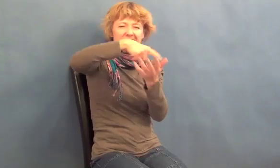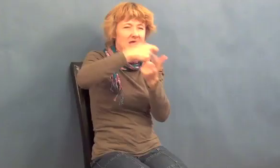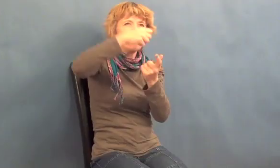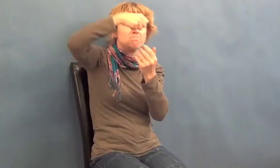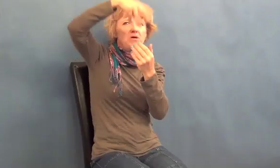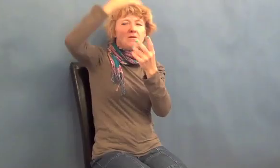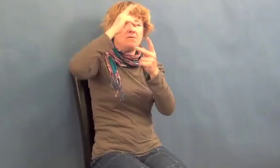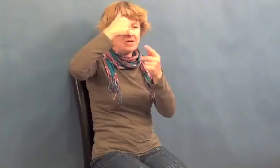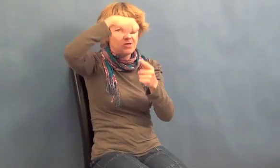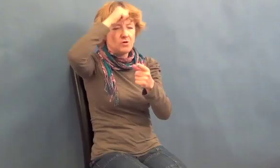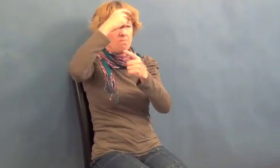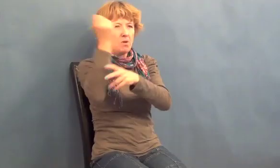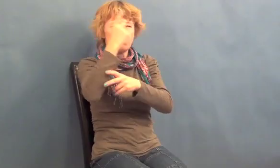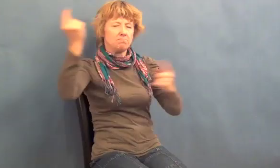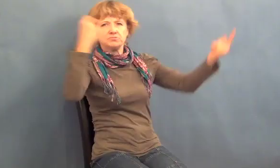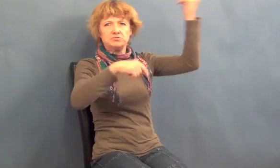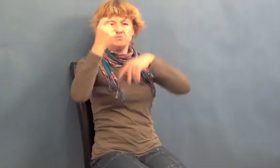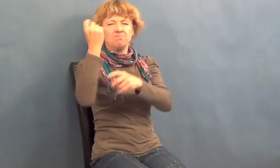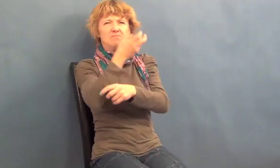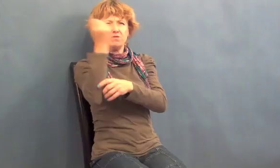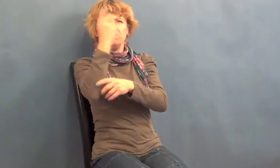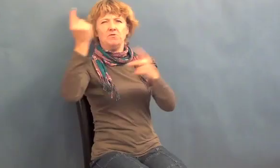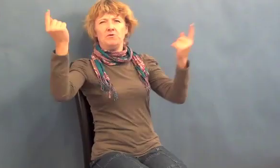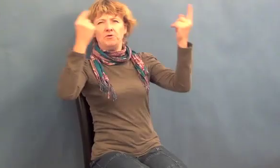Dym dostał się do czujnika, przyjechała straż pożarna i pogotowie.